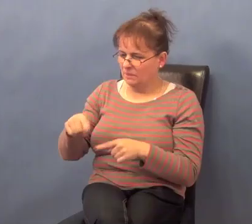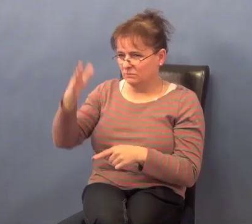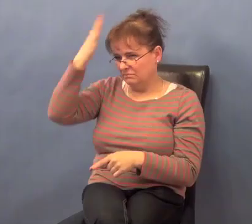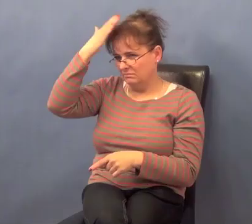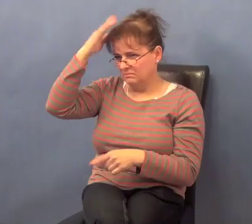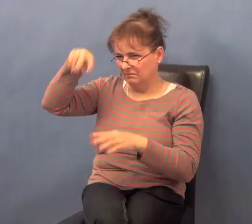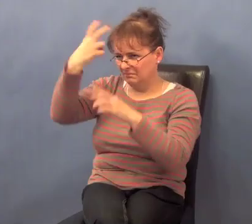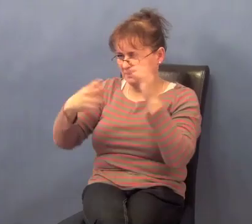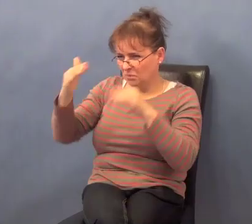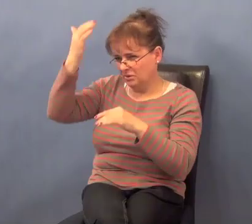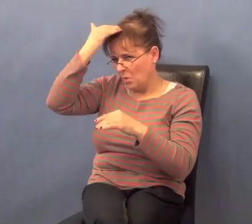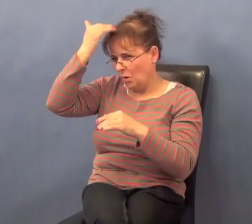To nie pasuje, skok na głowę.